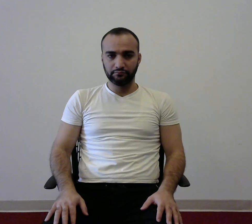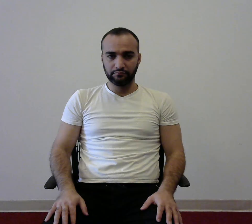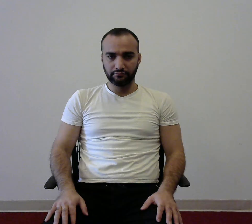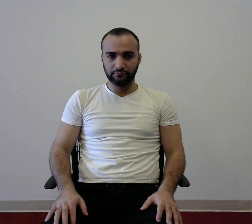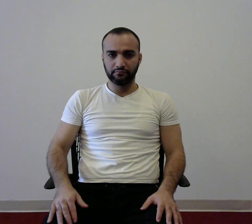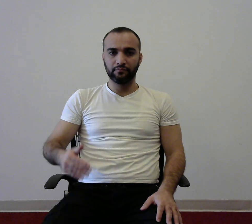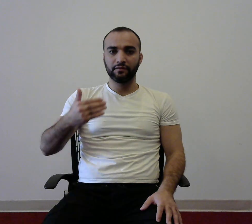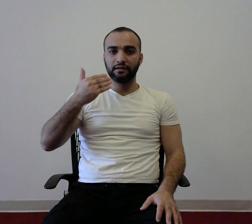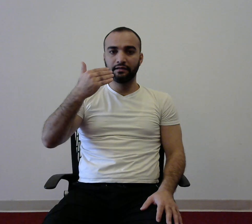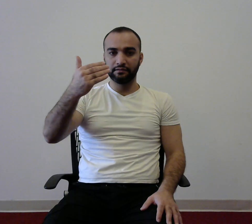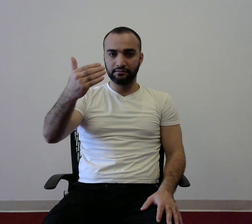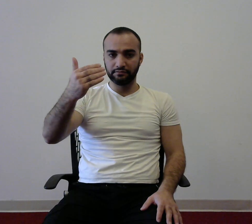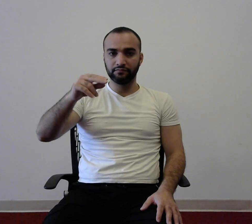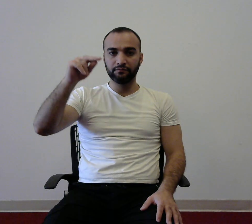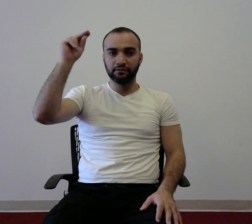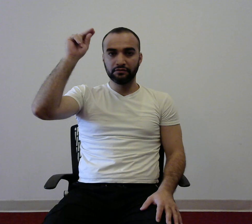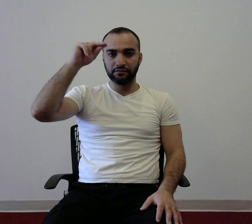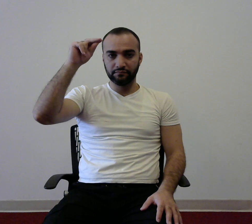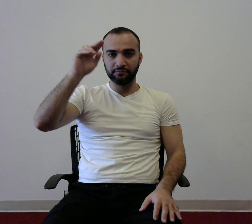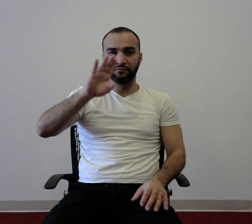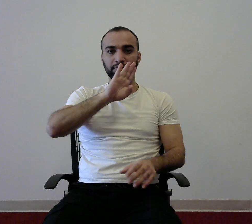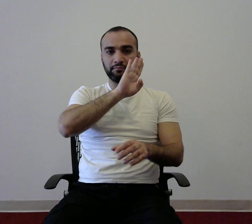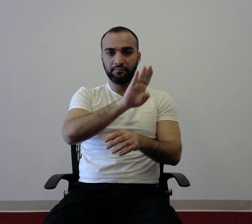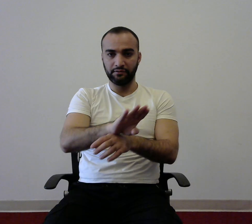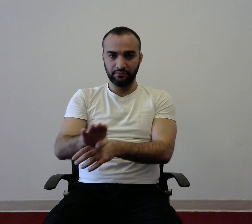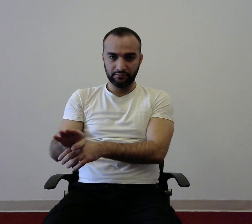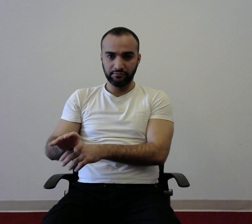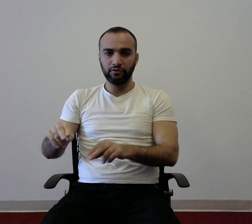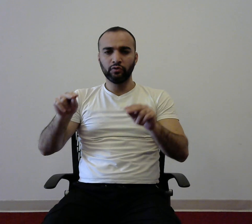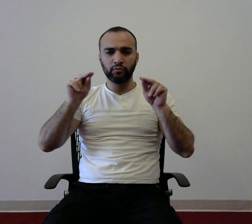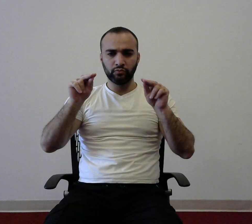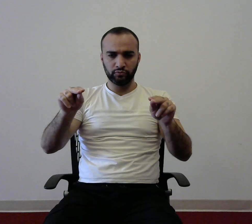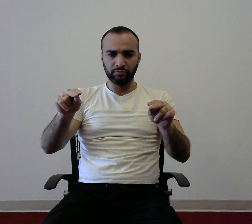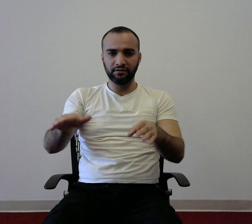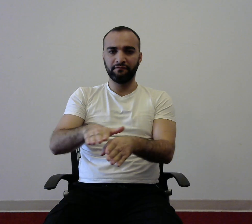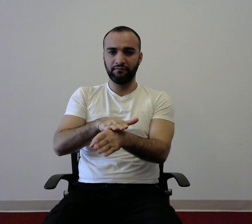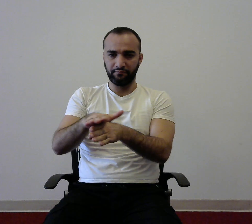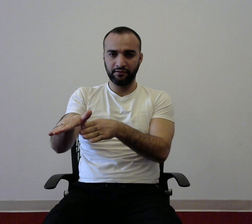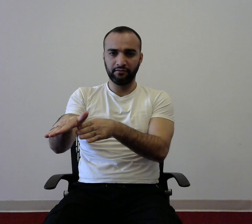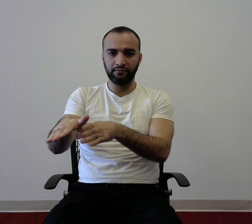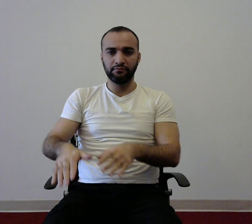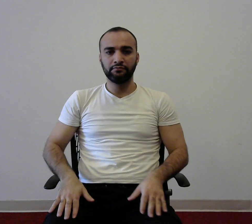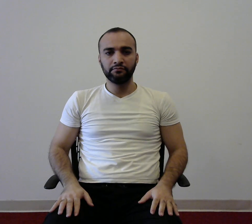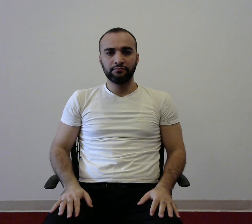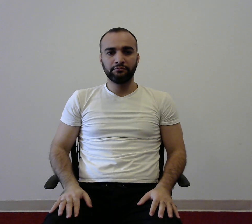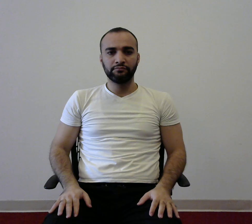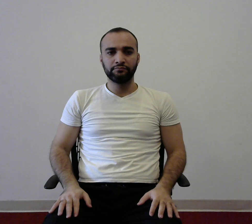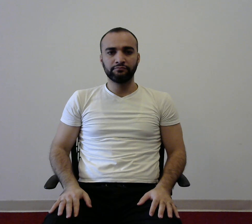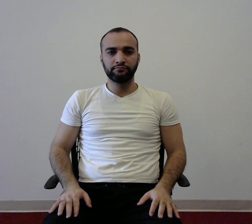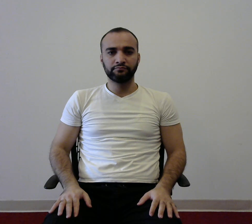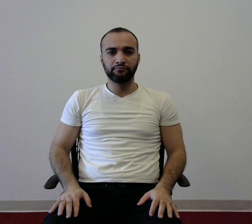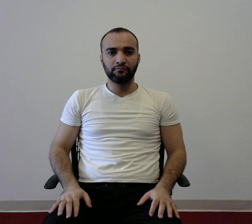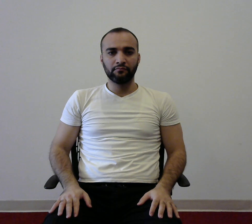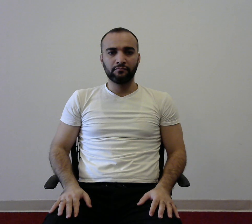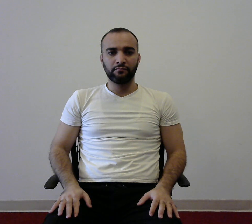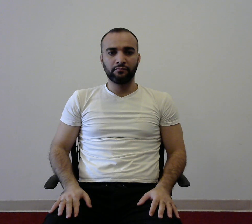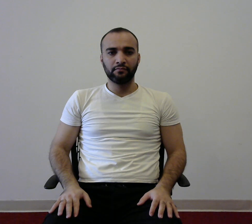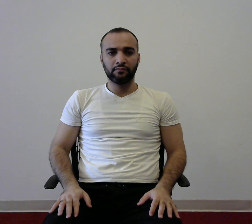Sənin şagirdin tapşırıqları düzgün yerinə yetirib